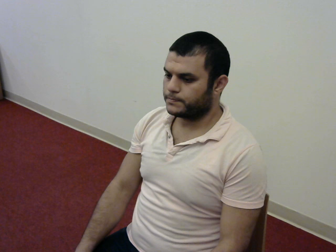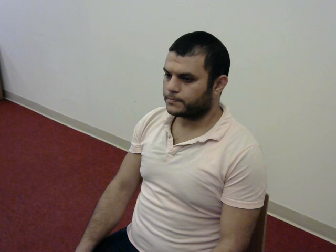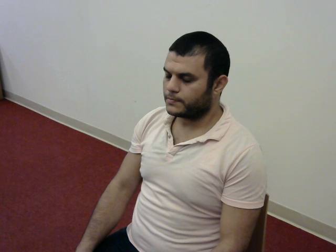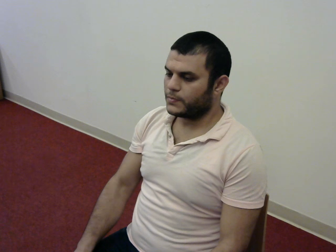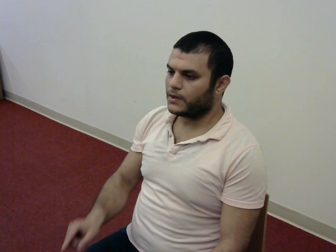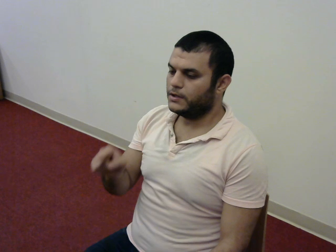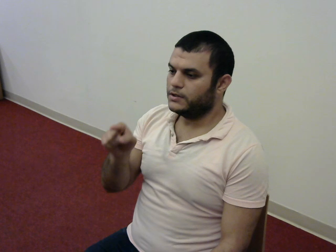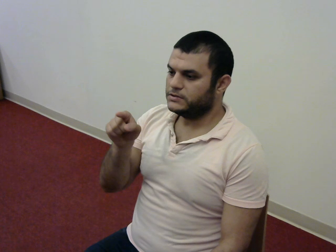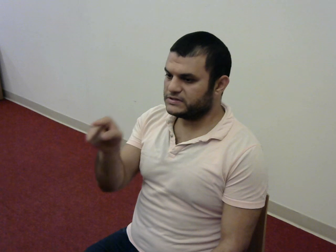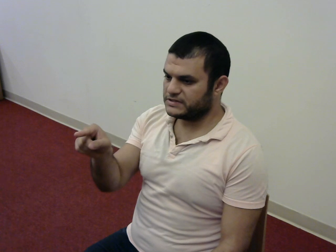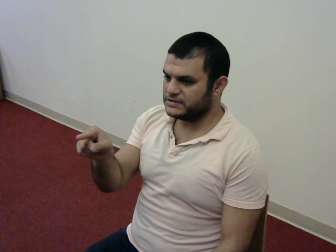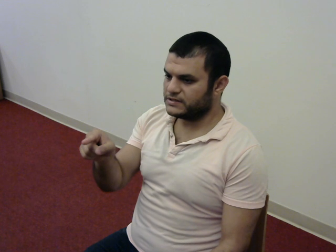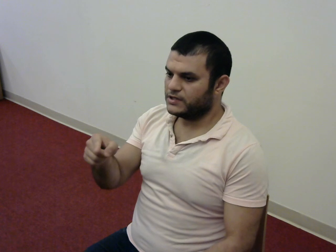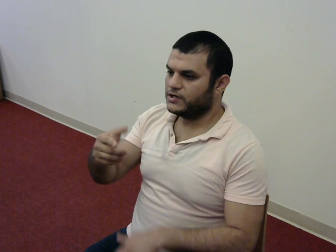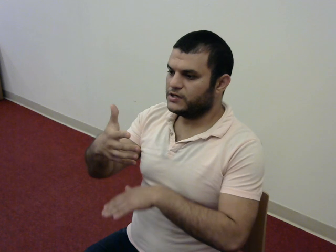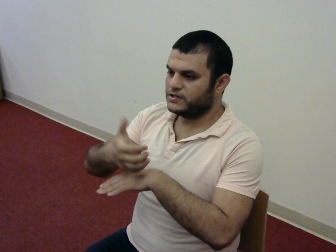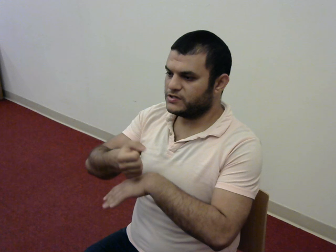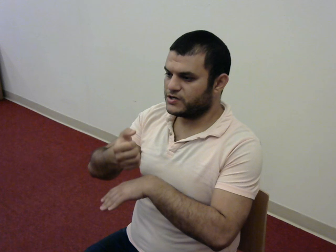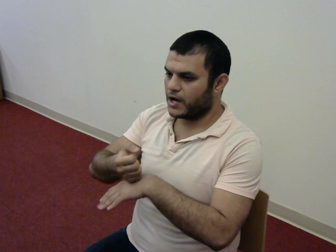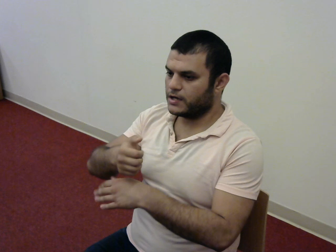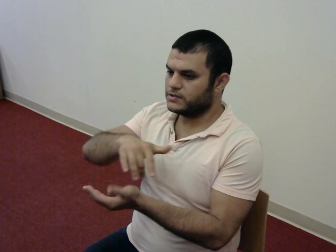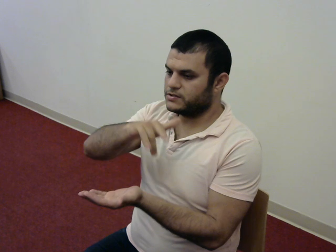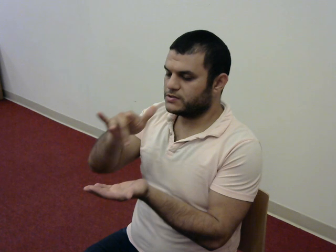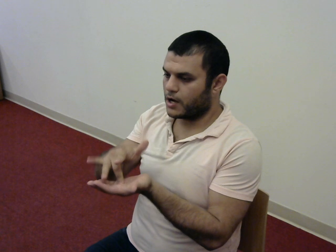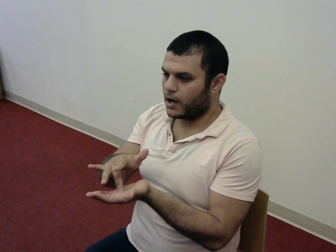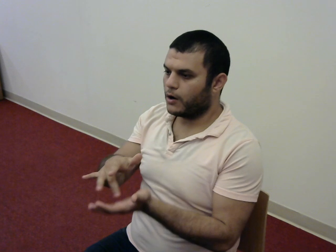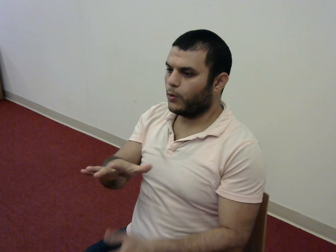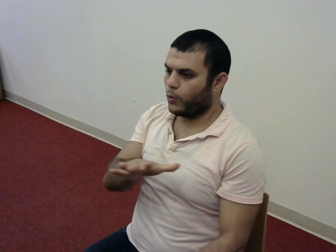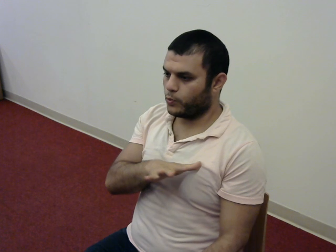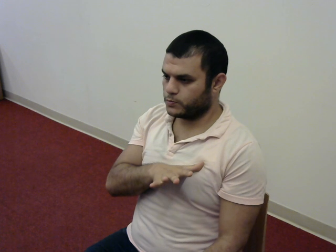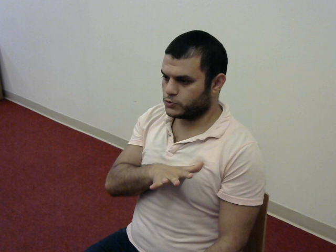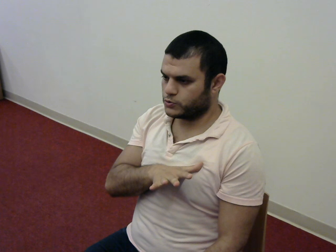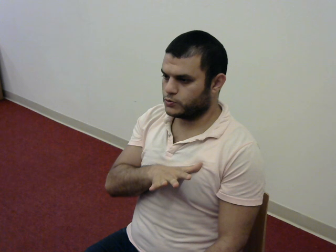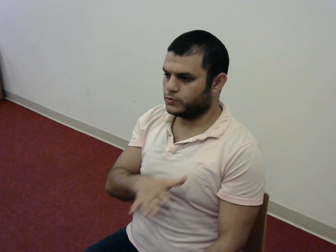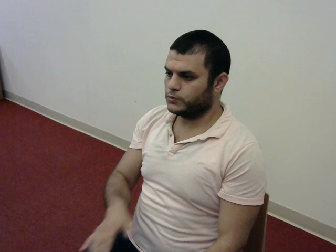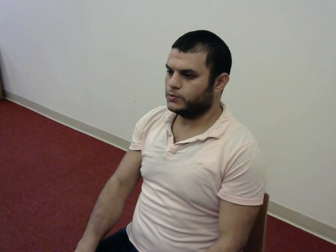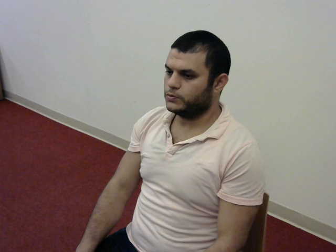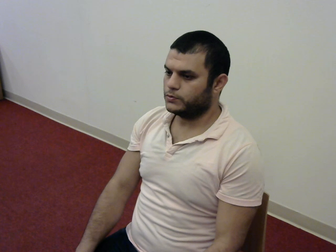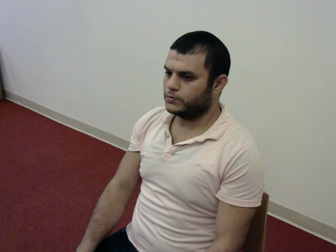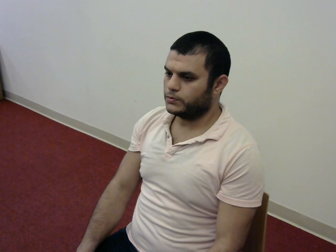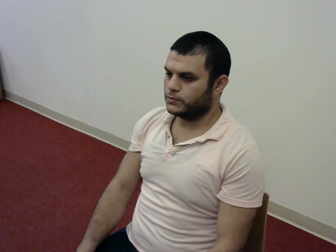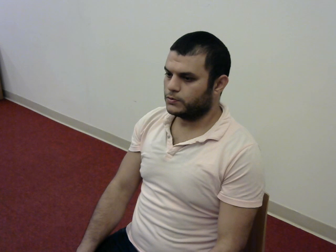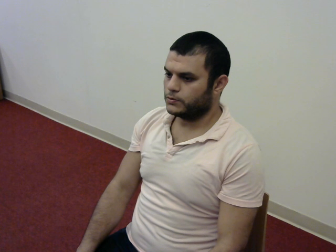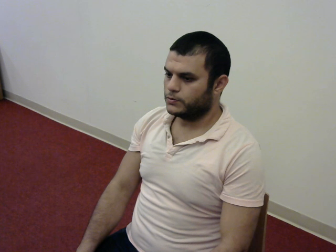Siz İçərişəhərdə olmusuz?